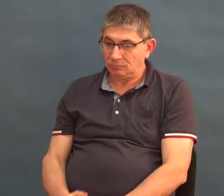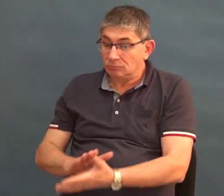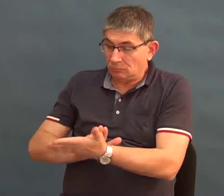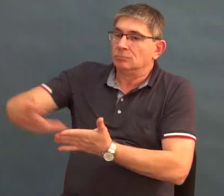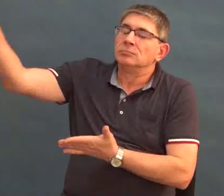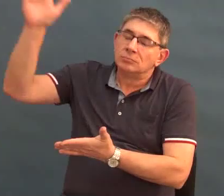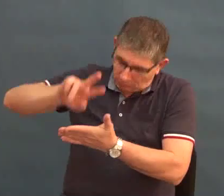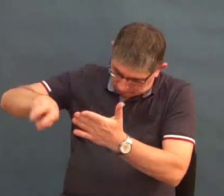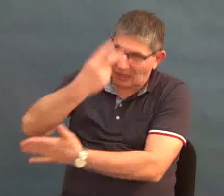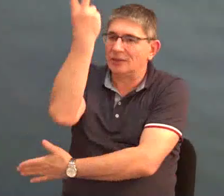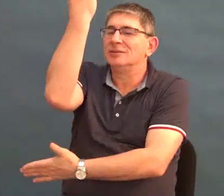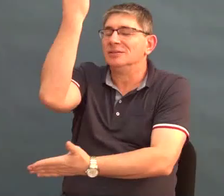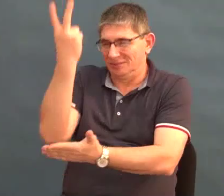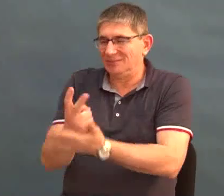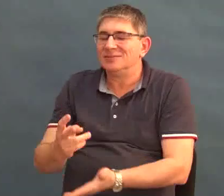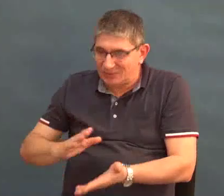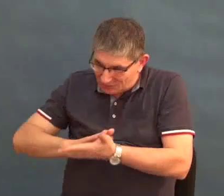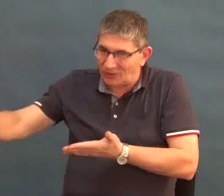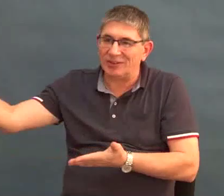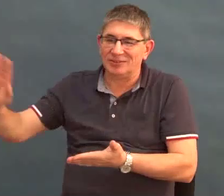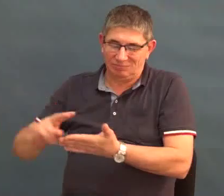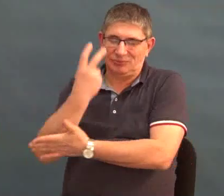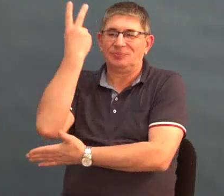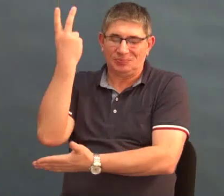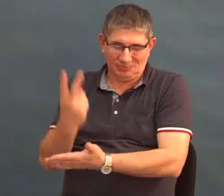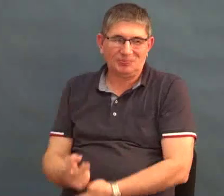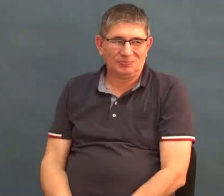Śliska nawierzchnia, można się poślizgnąć.